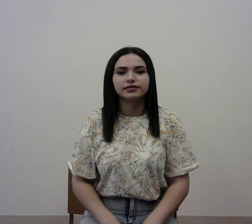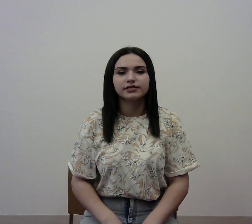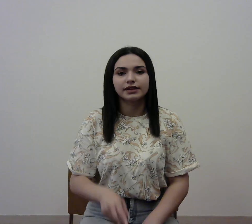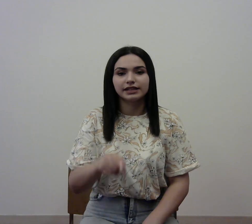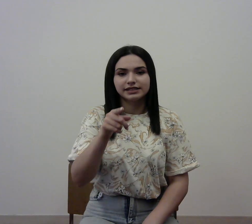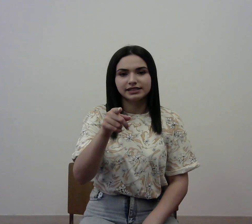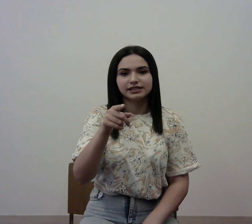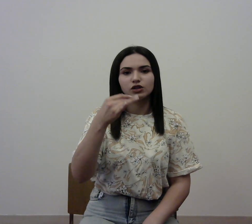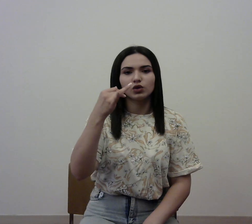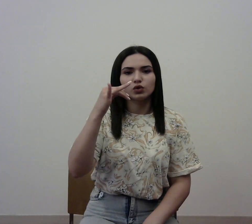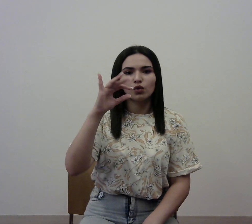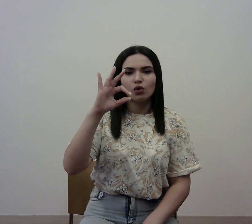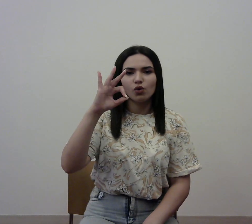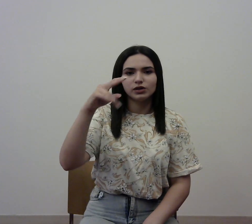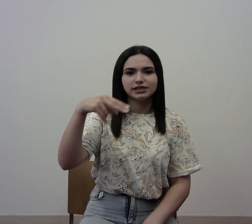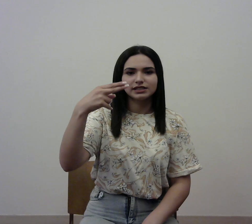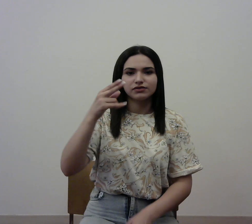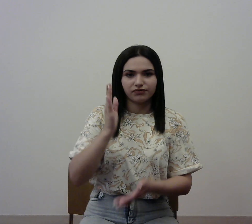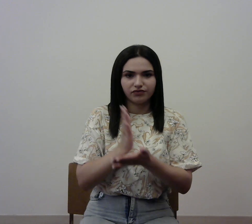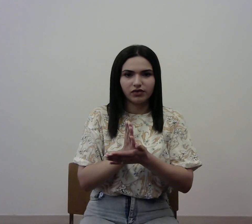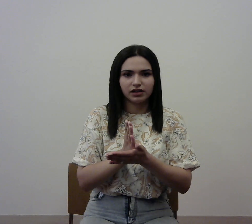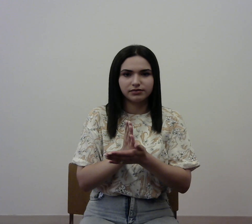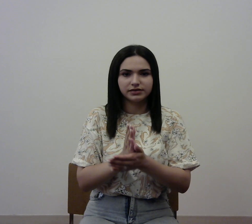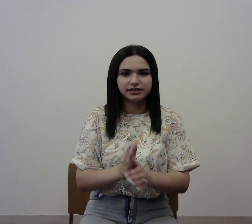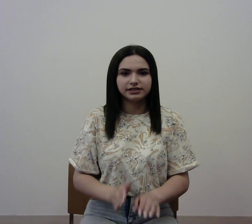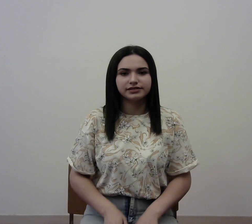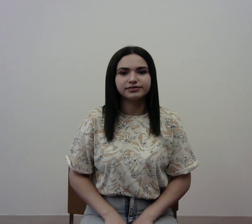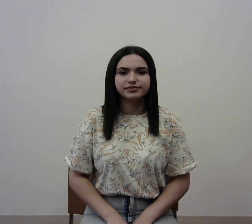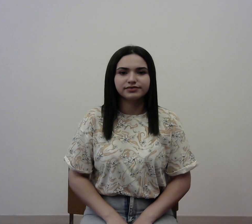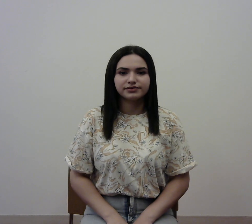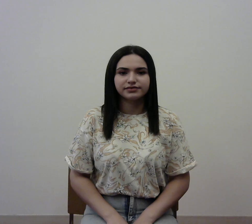Sizdə yod varmı?